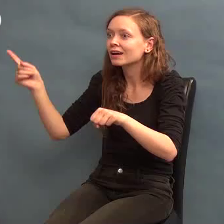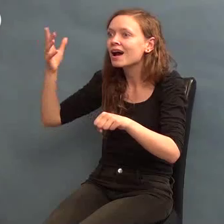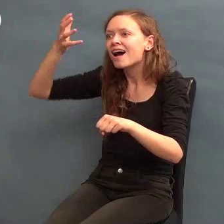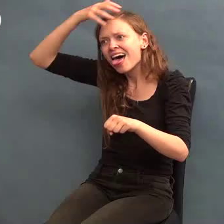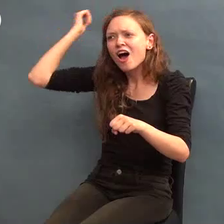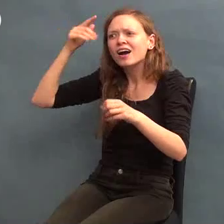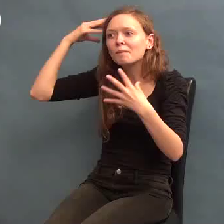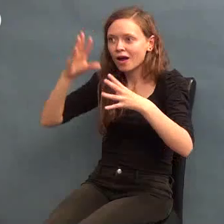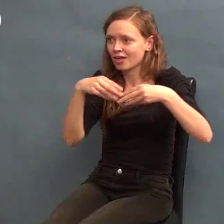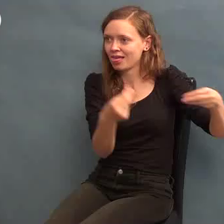Na ziemi leży kapelusz, który spadł chłopcu.